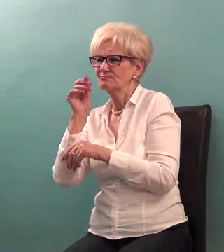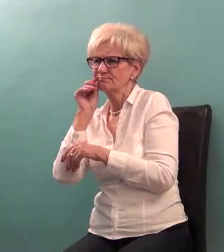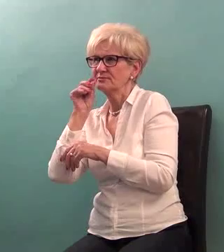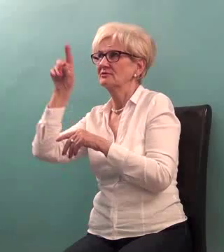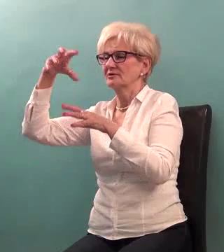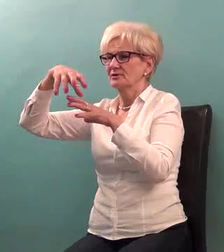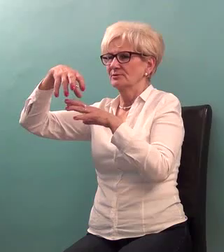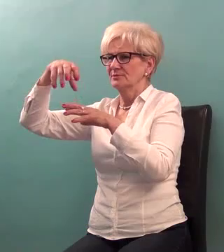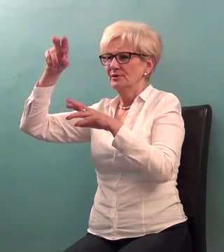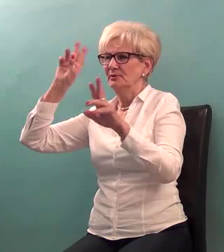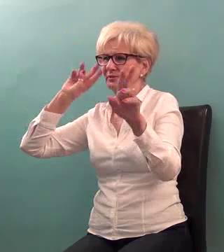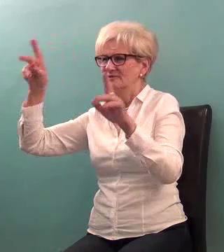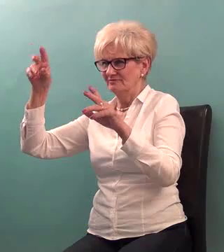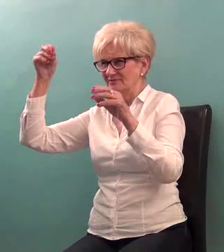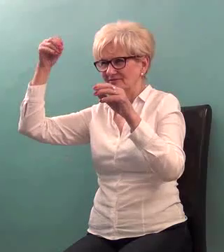Czujnik dymu uruchomił alarm.